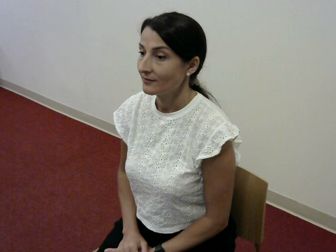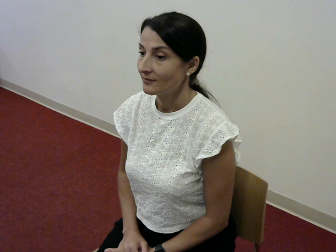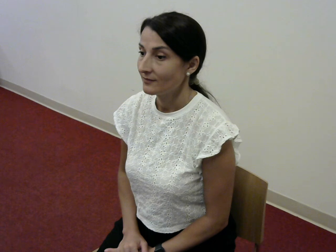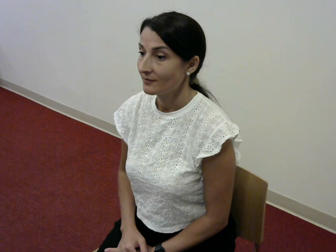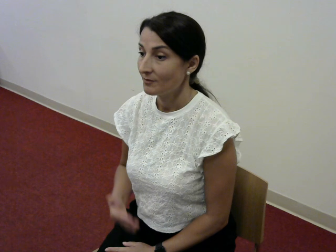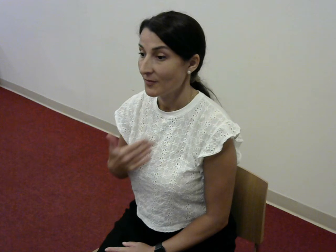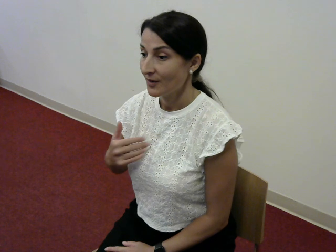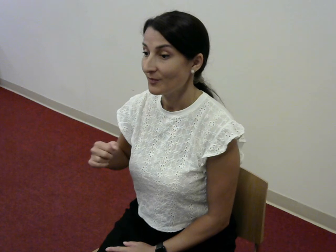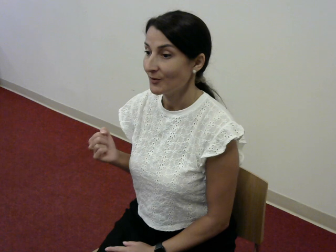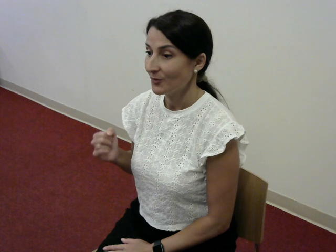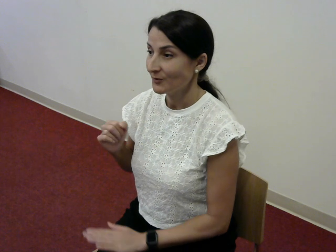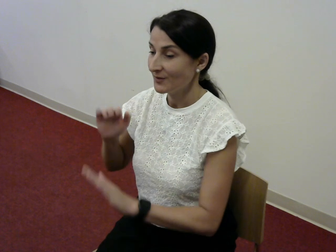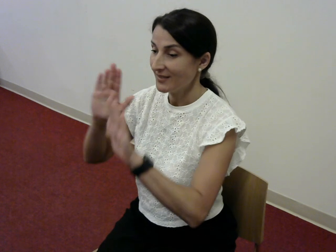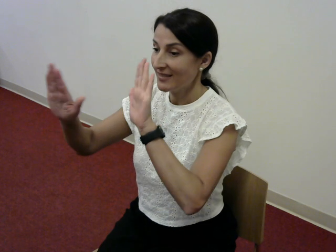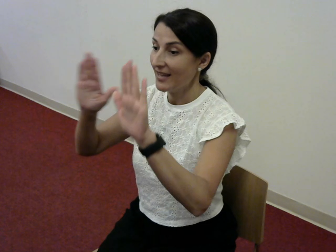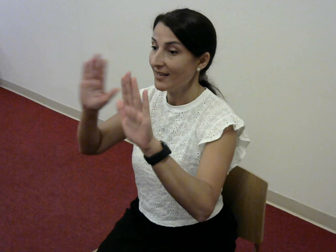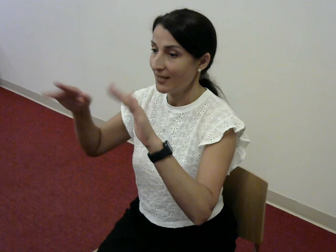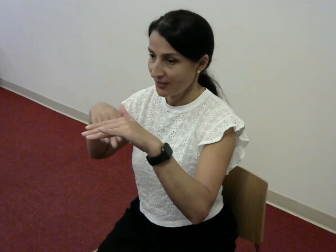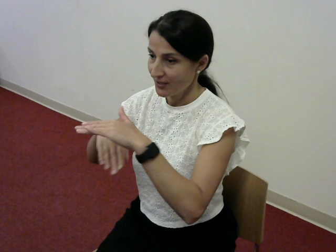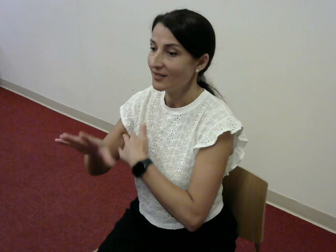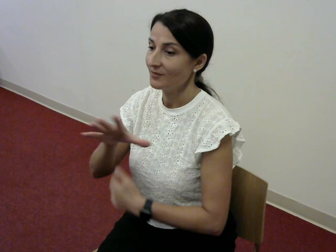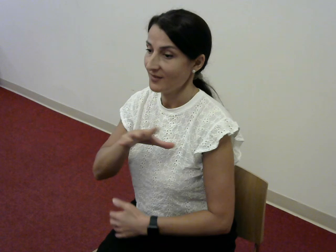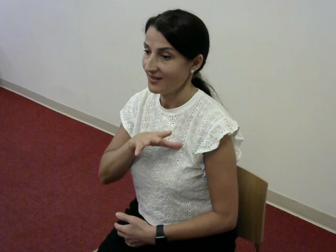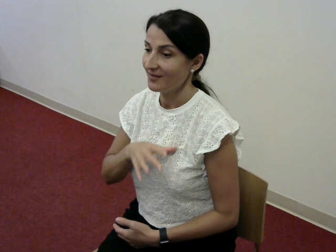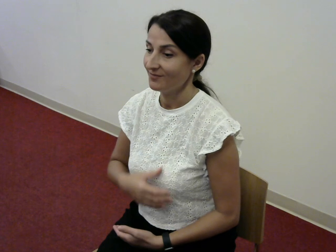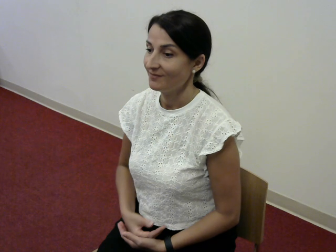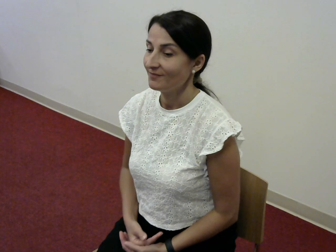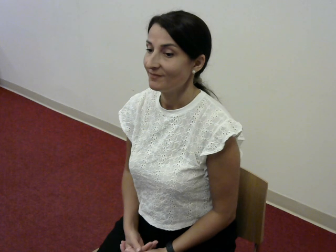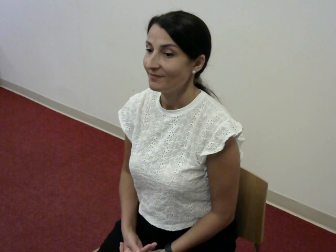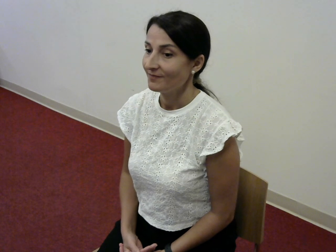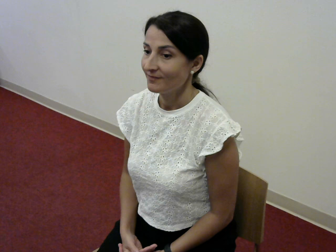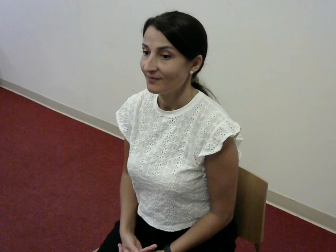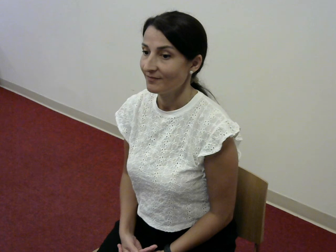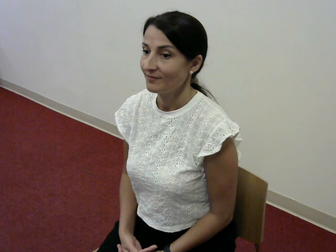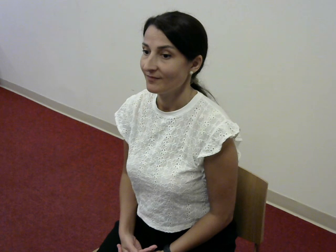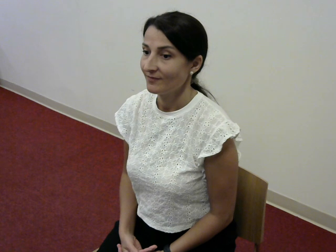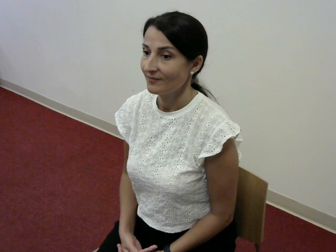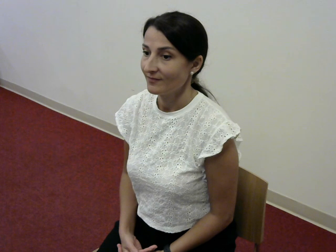Mənim dostumla sərgiyə getmişdim